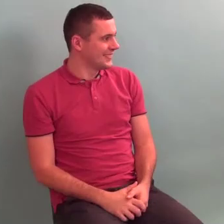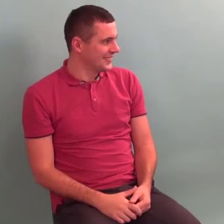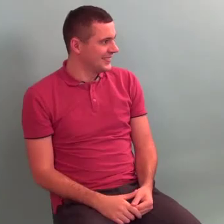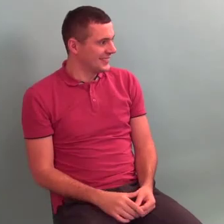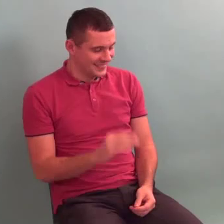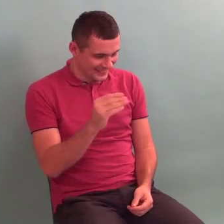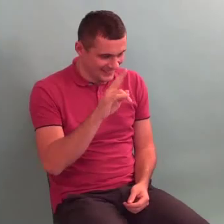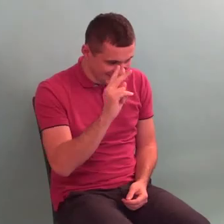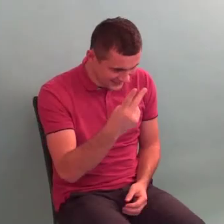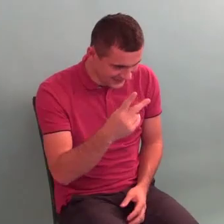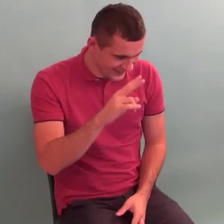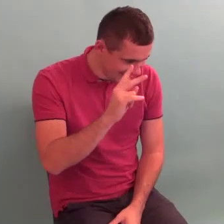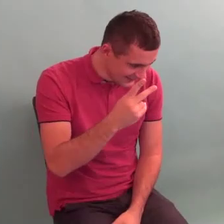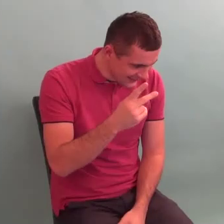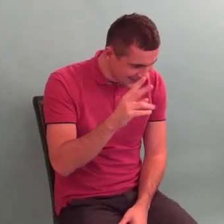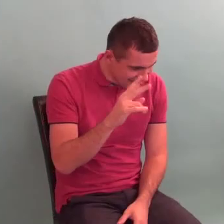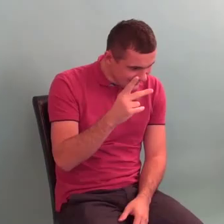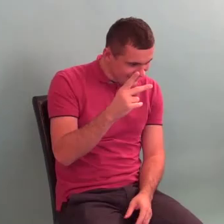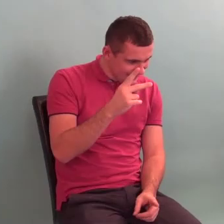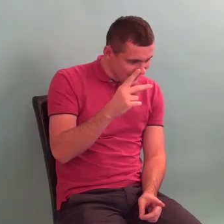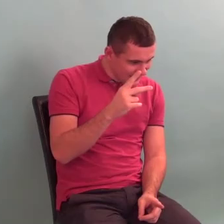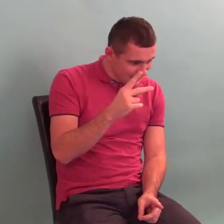Jeszcze drugi.